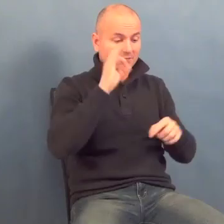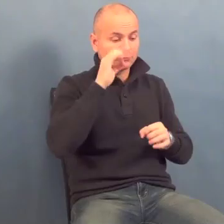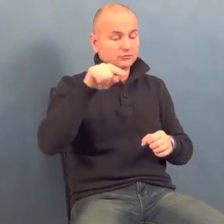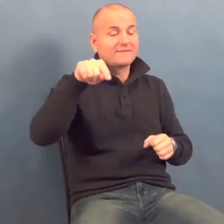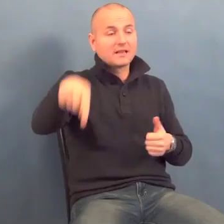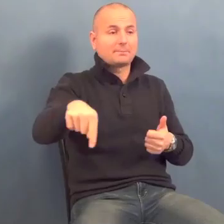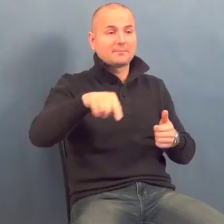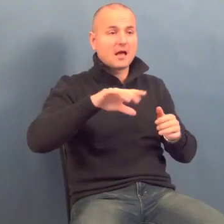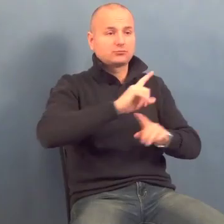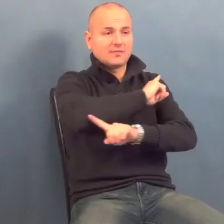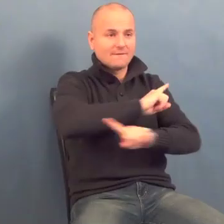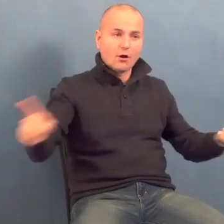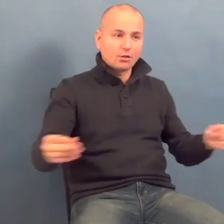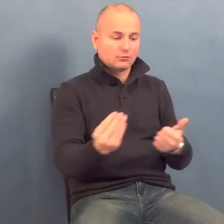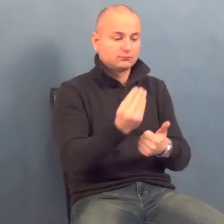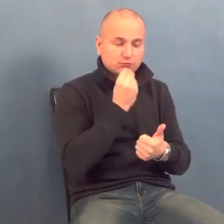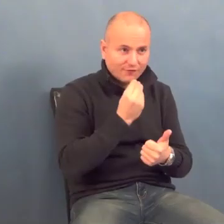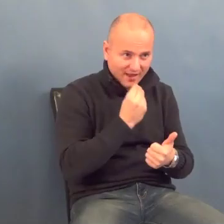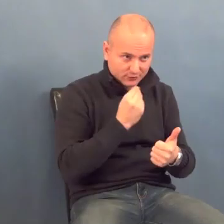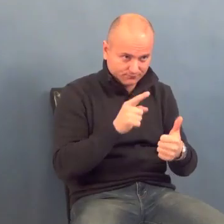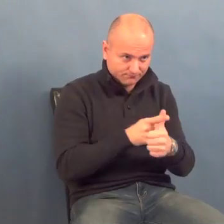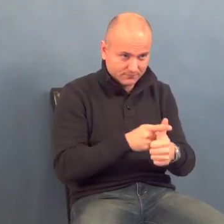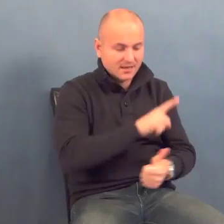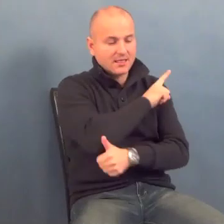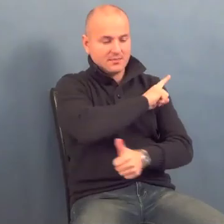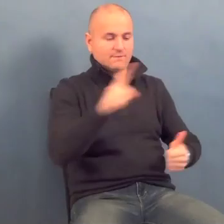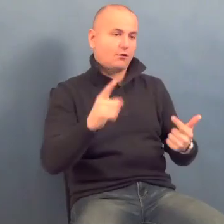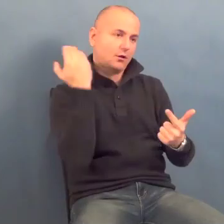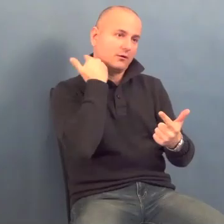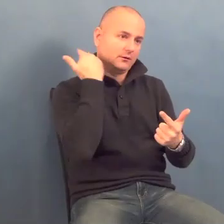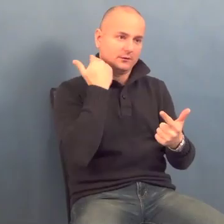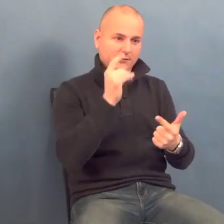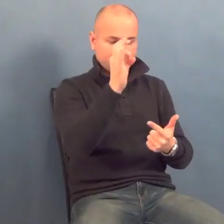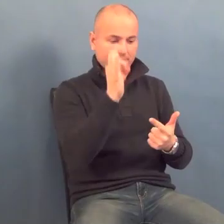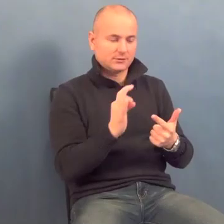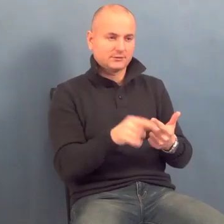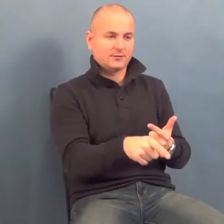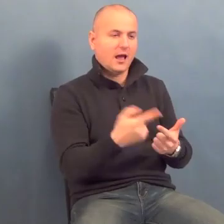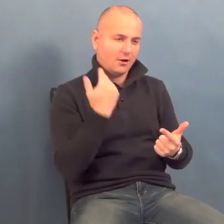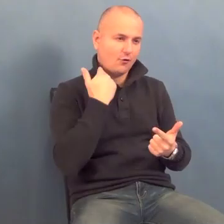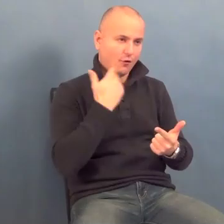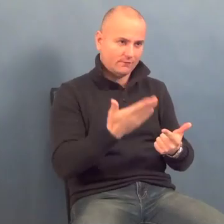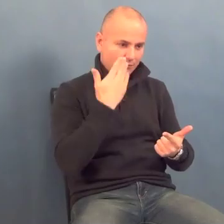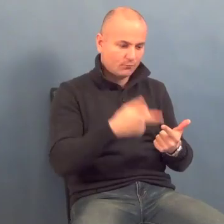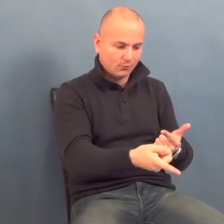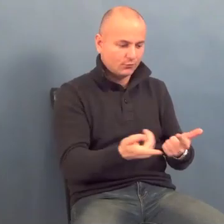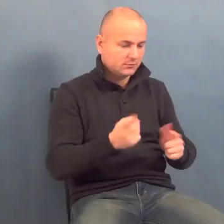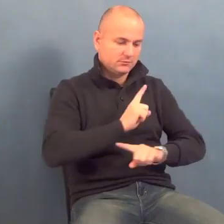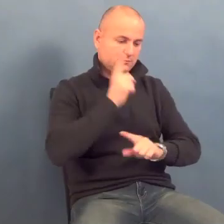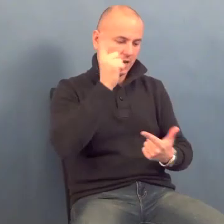Ten znak informuje, że w tym miejscu nie wolno spożywać i pić napojów procentowych, czyli alkoholu, jak wiadomo.